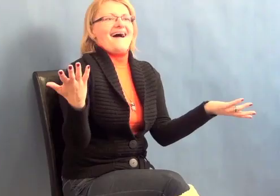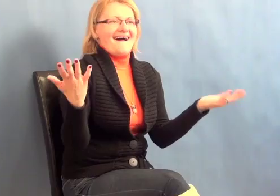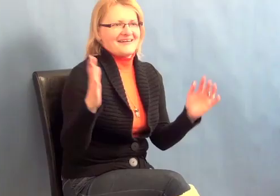I już, koniec.